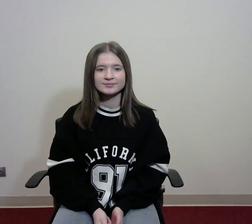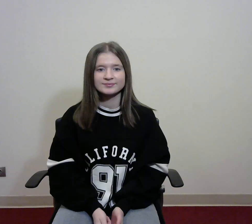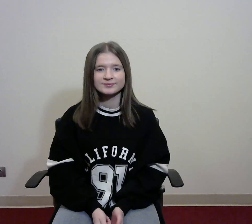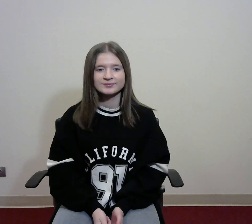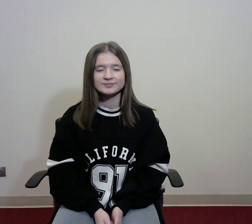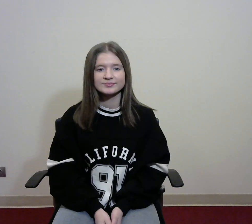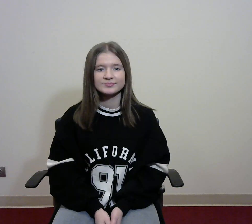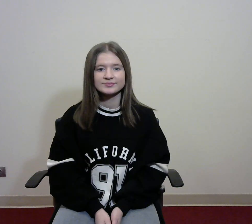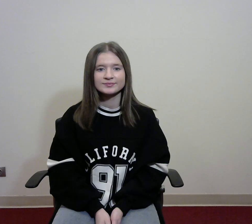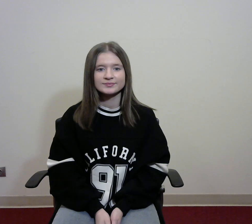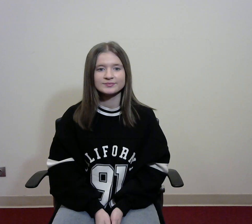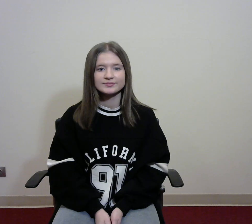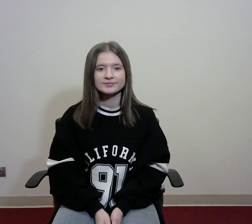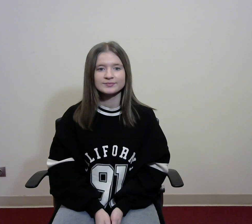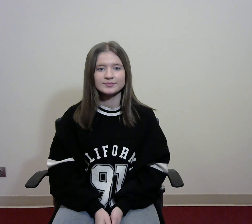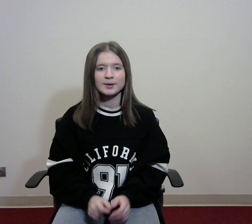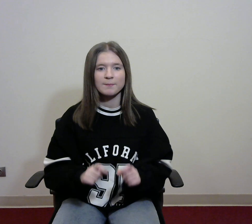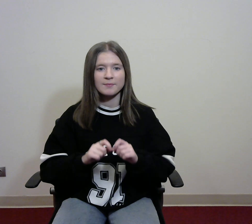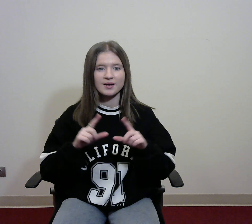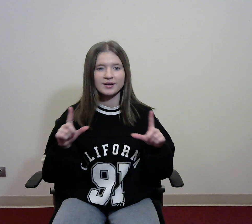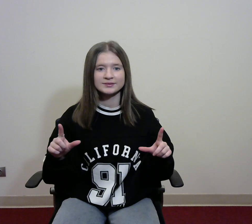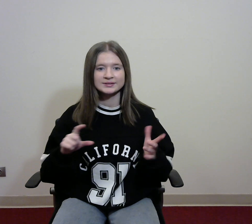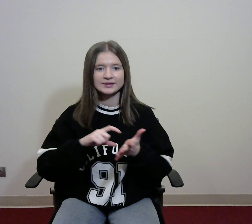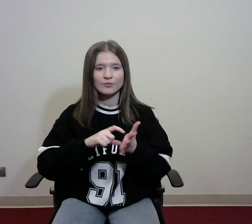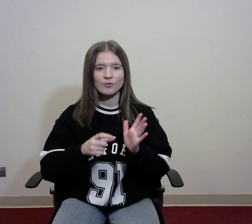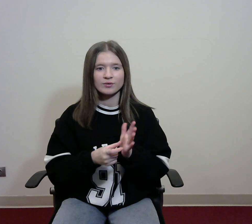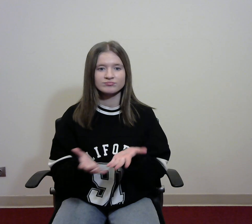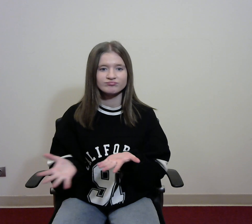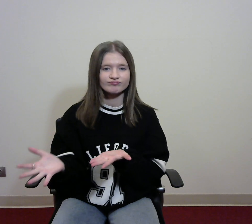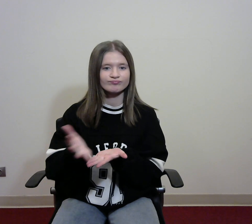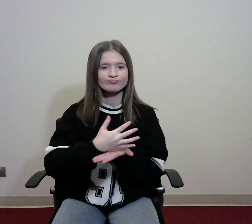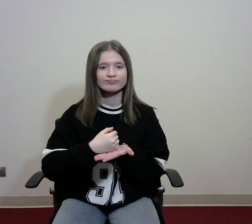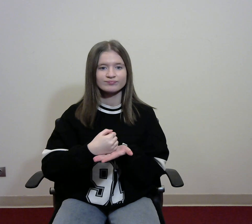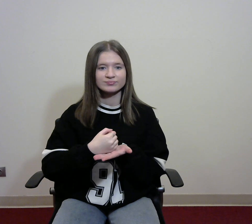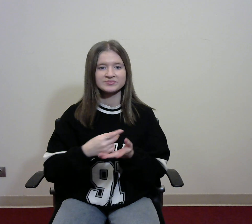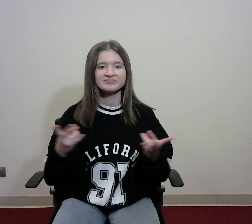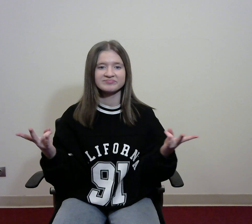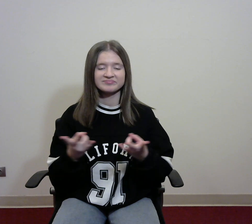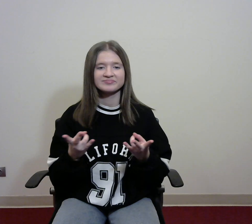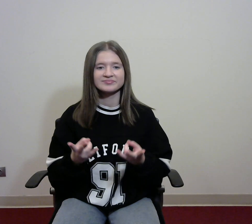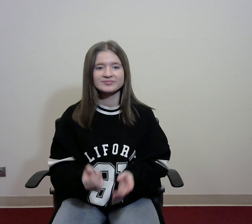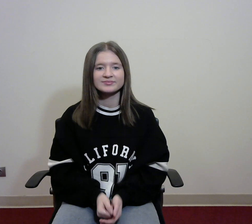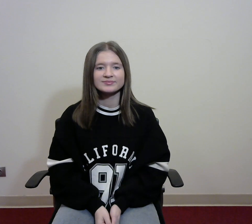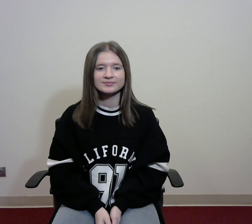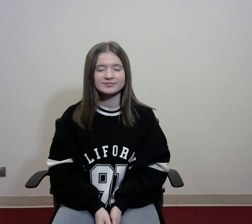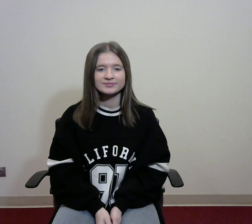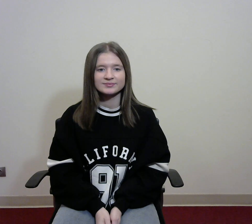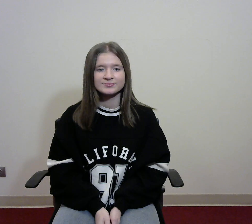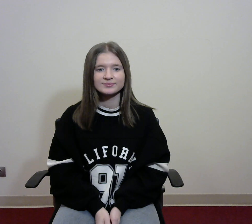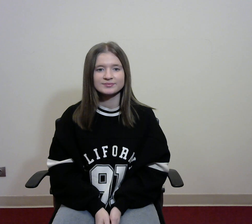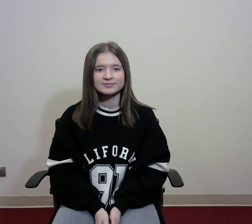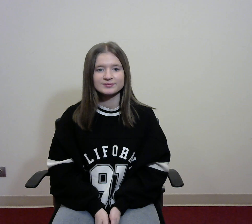Məktəbdə otaqları yığışdırmaq lazımdır